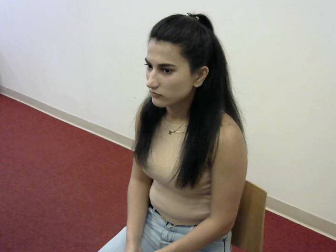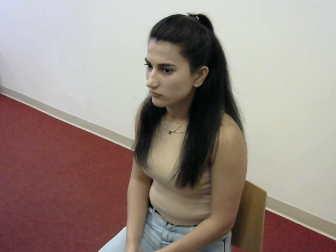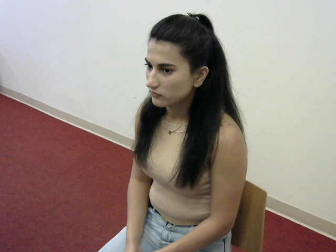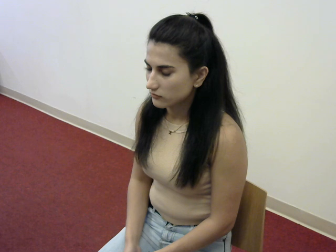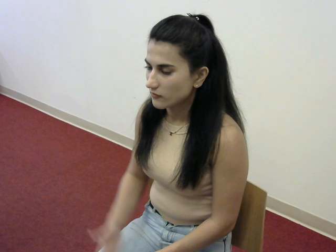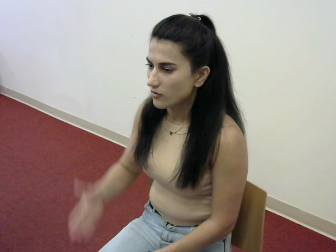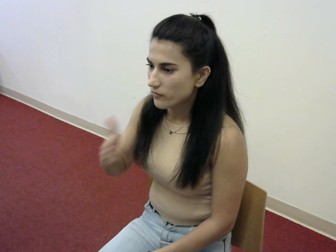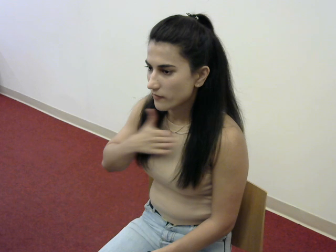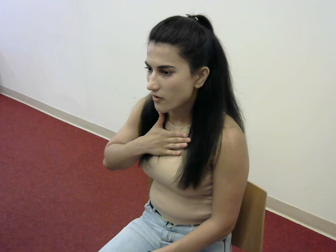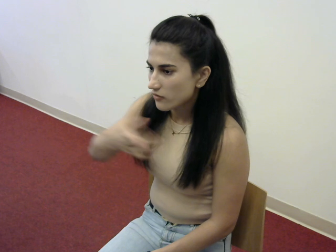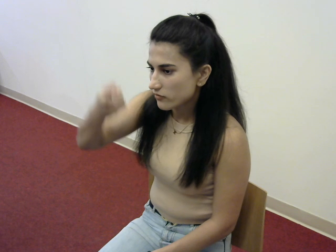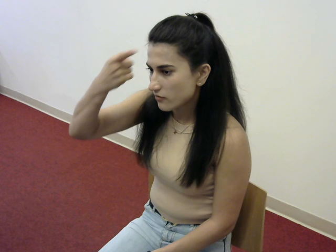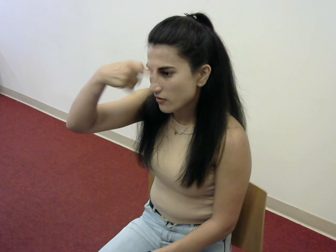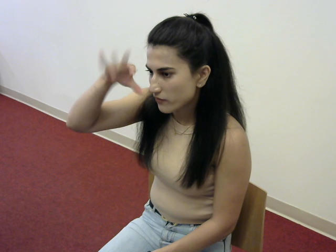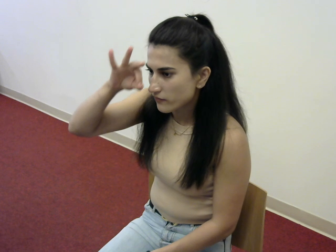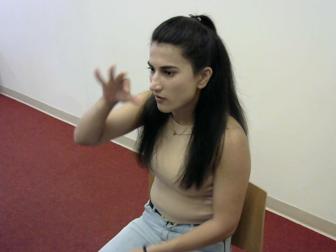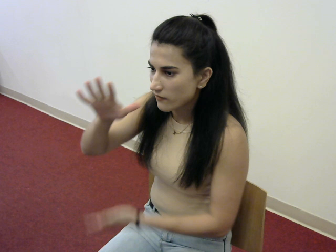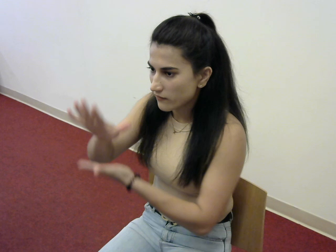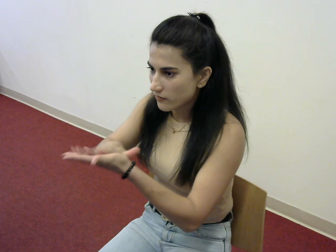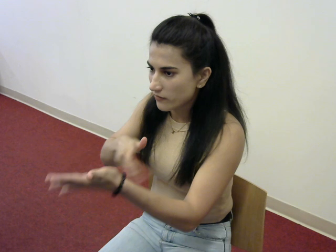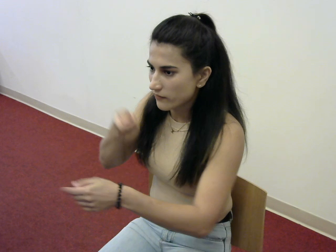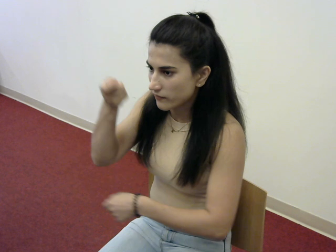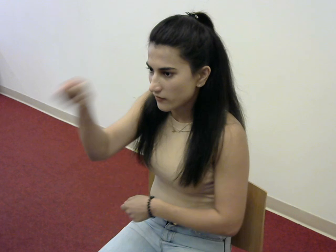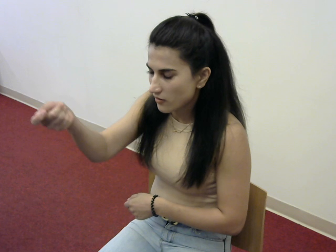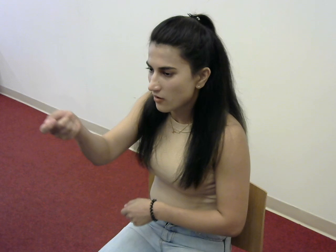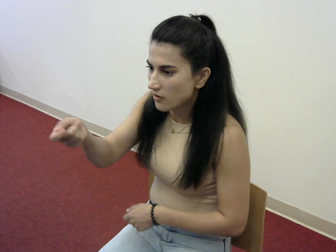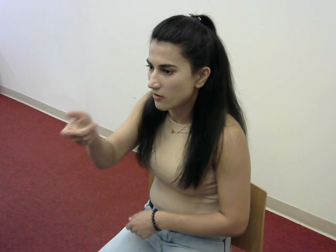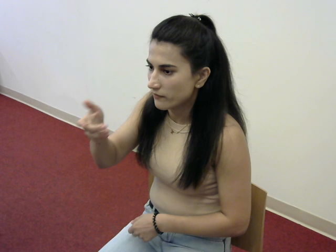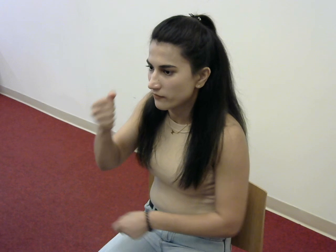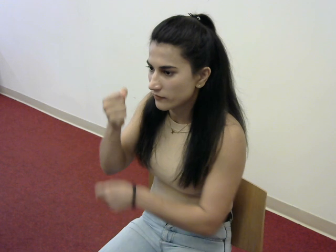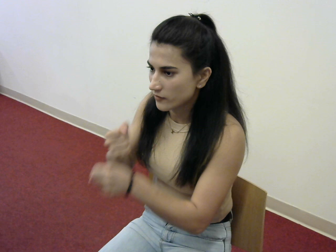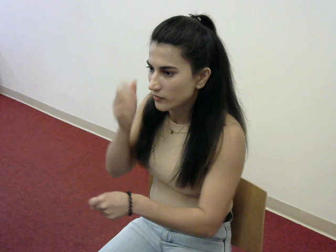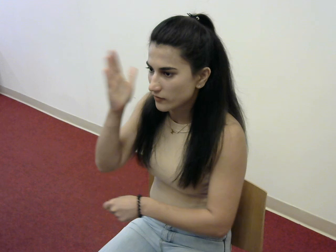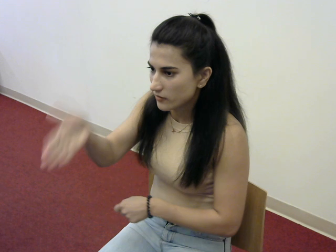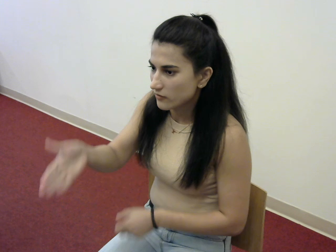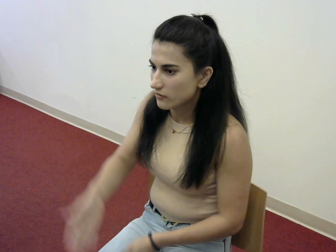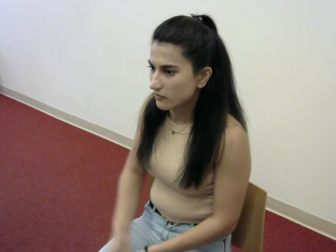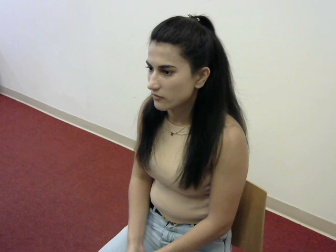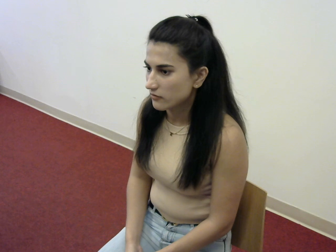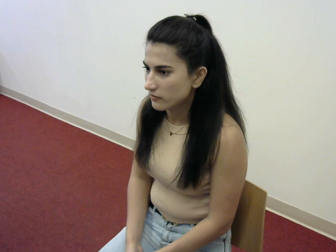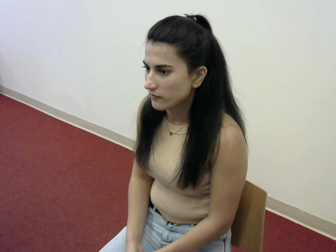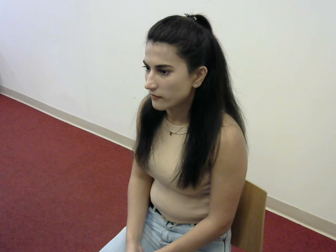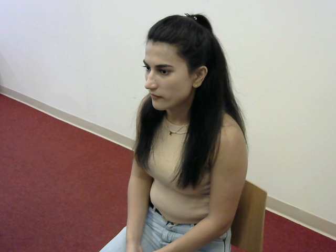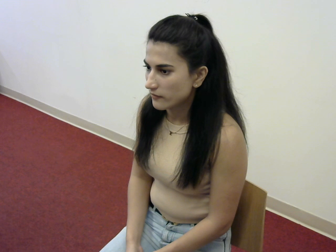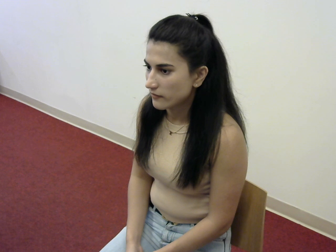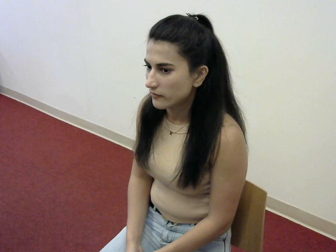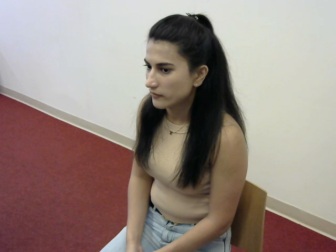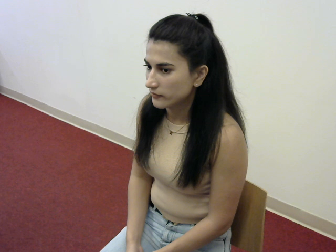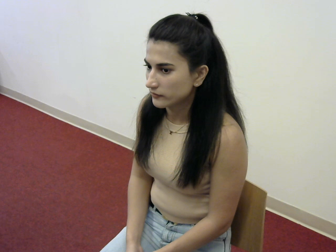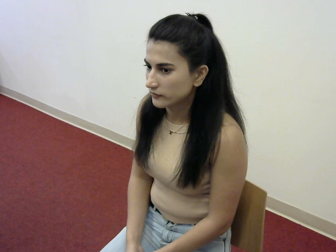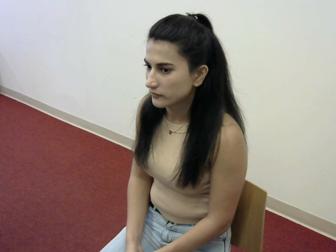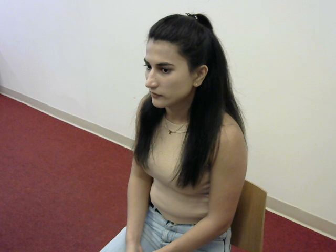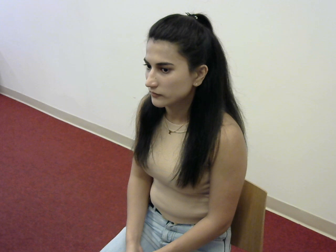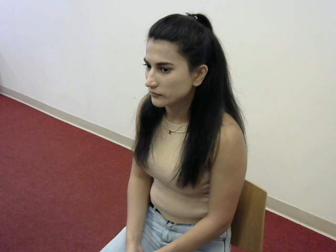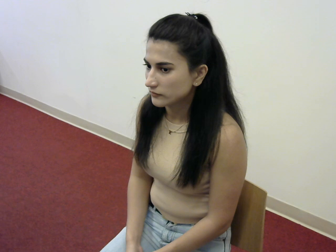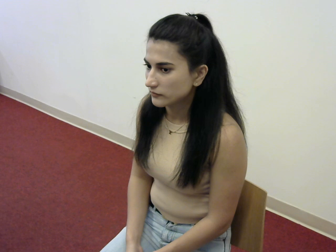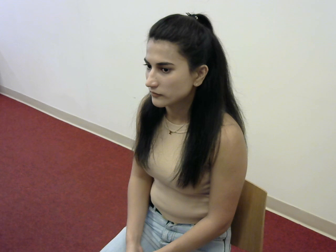Mən polisə müraciət edəcəyəm